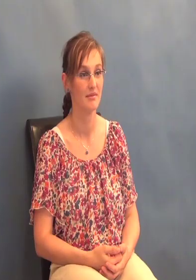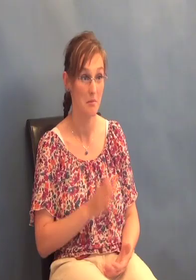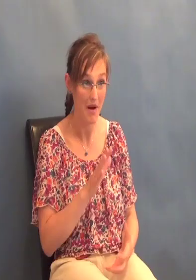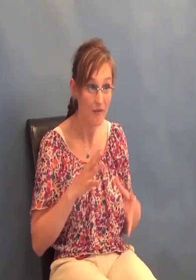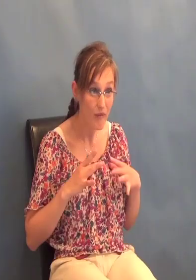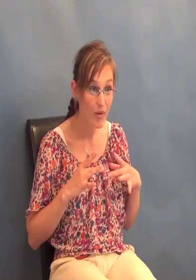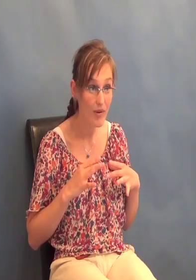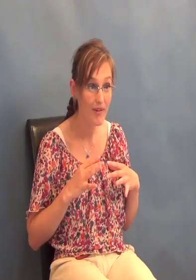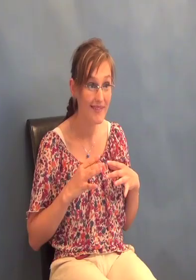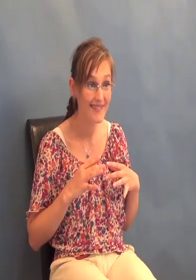Masz wolne?